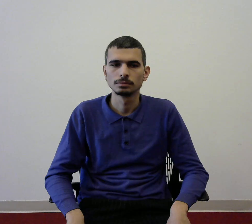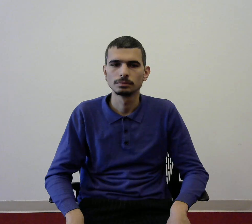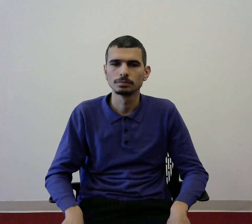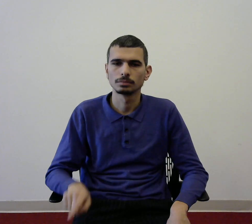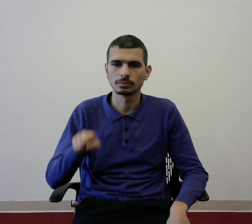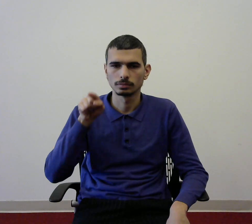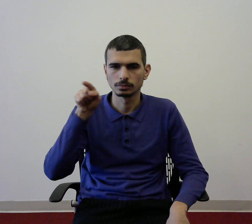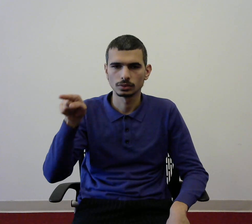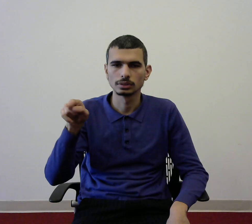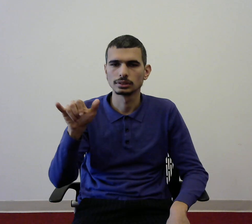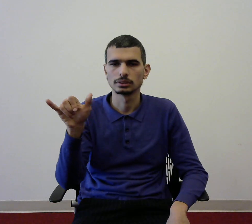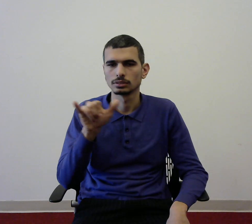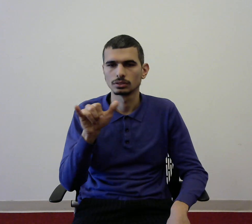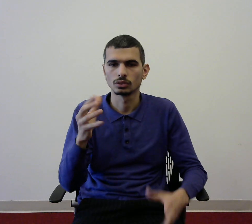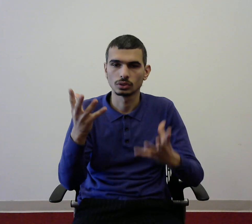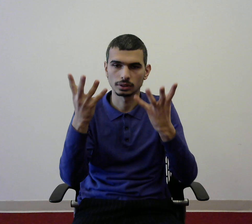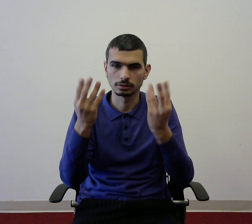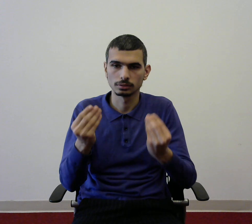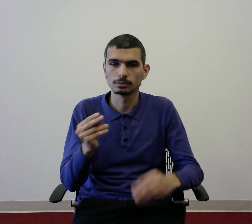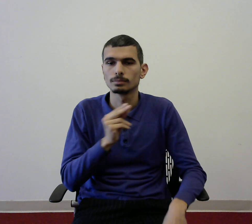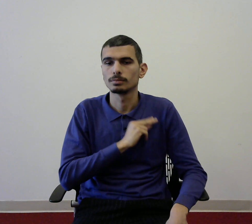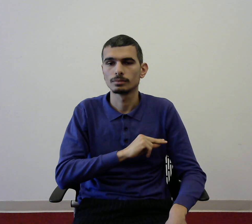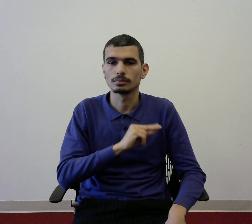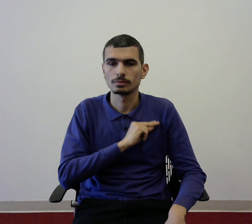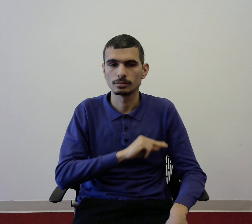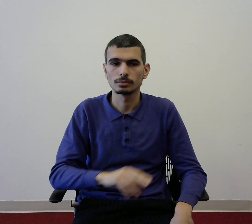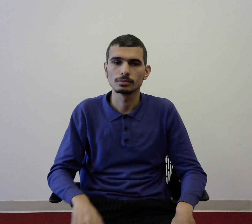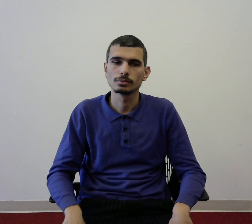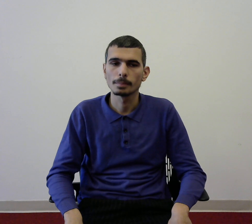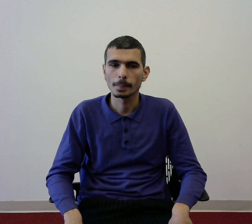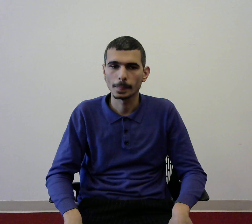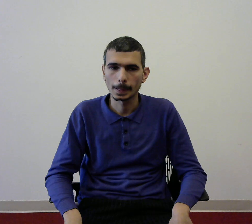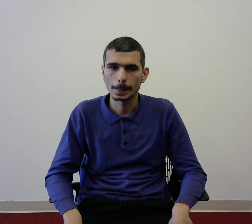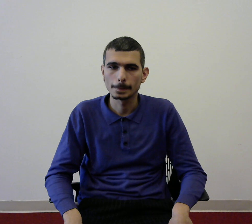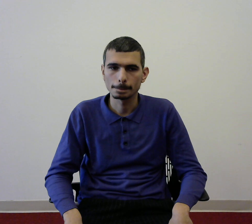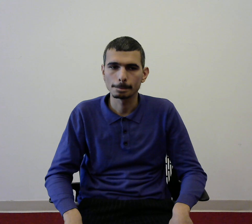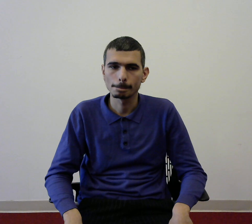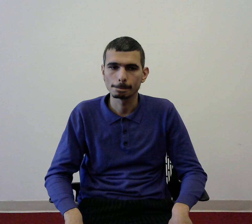Sən şənbə günü işləyirsən?